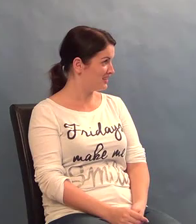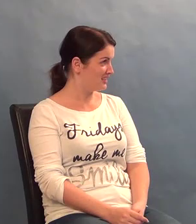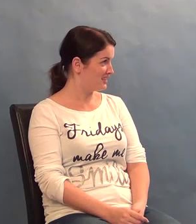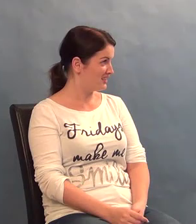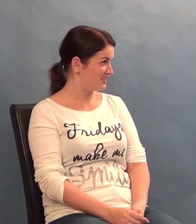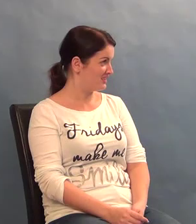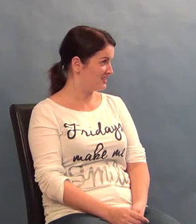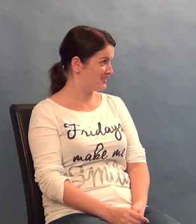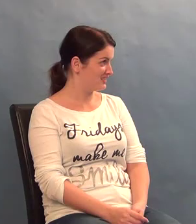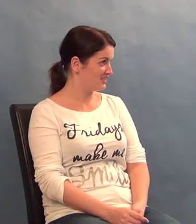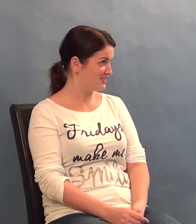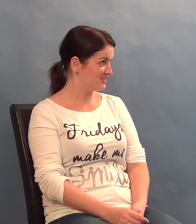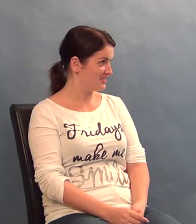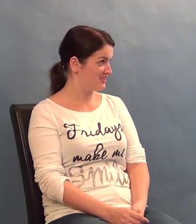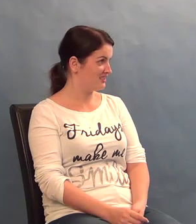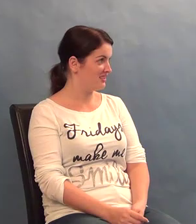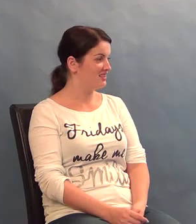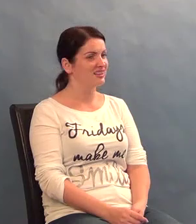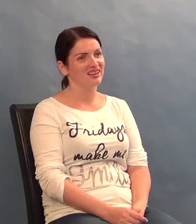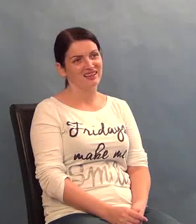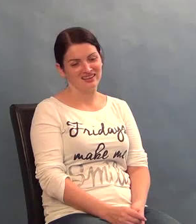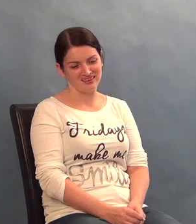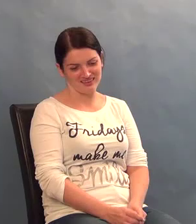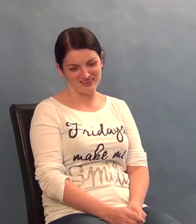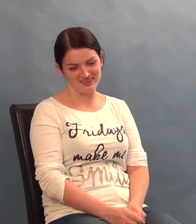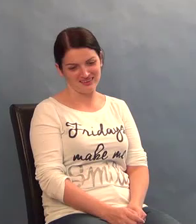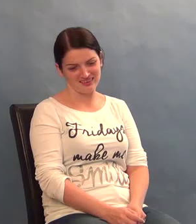Ale...